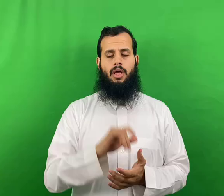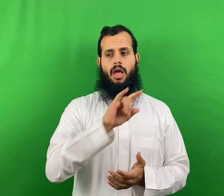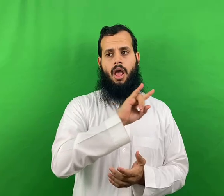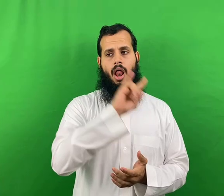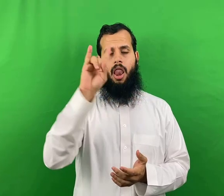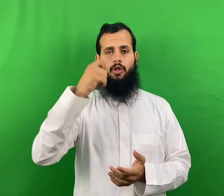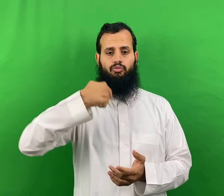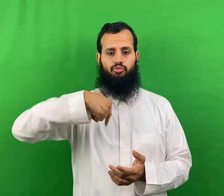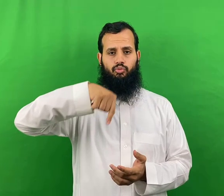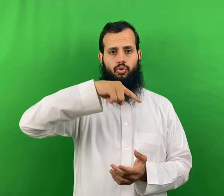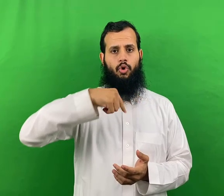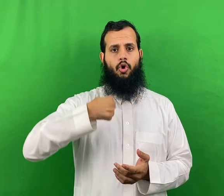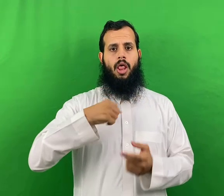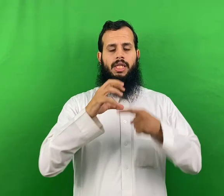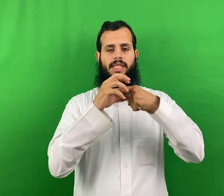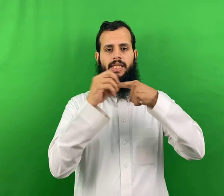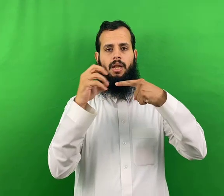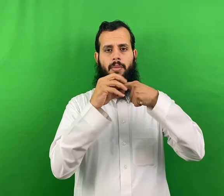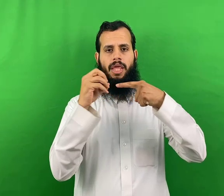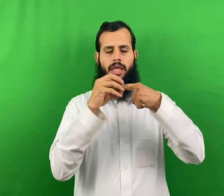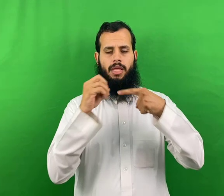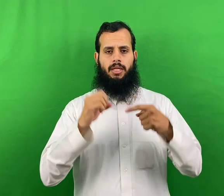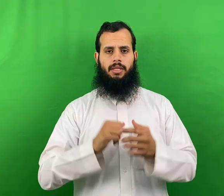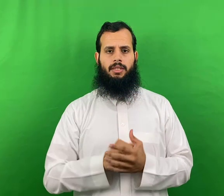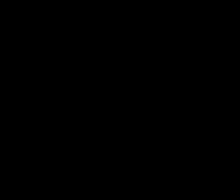لا تجعلنا من القانطين